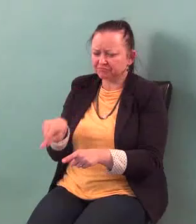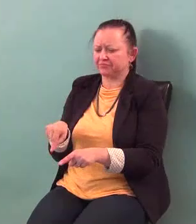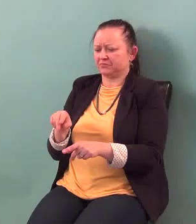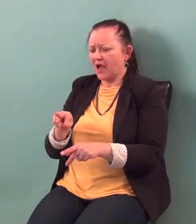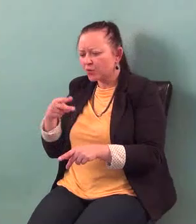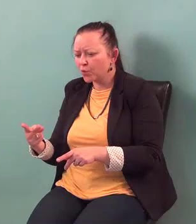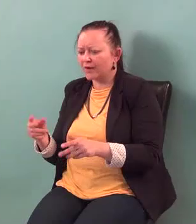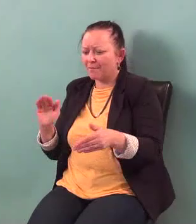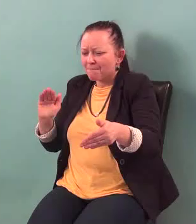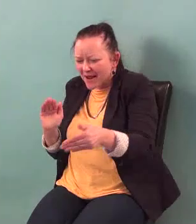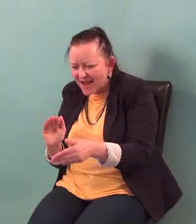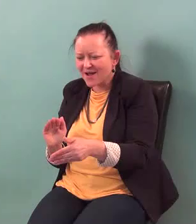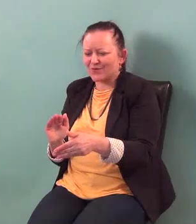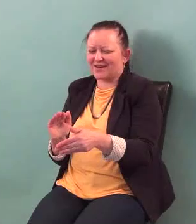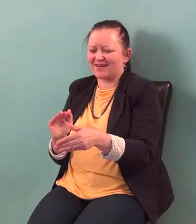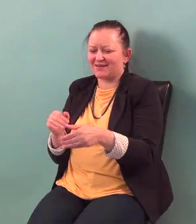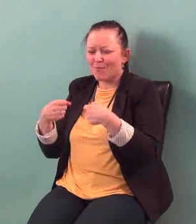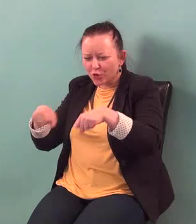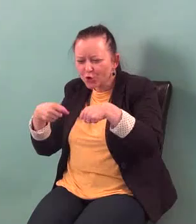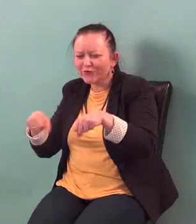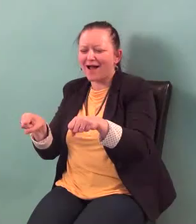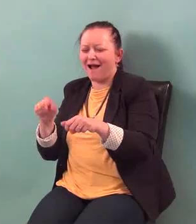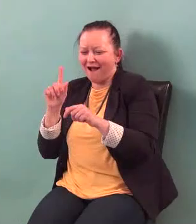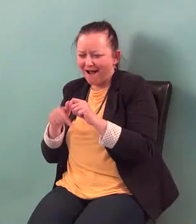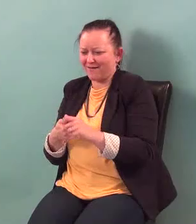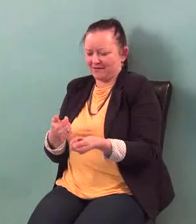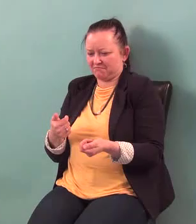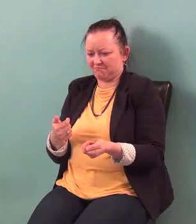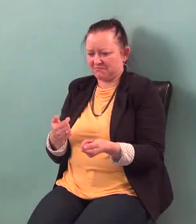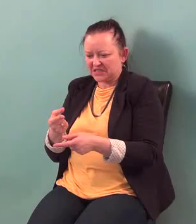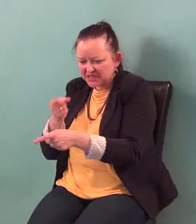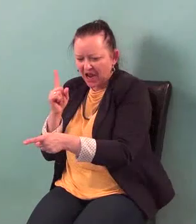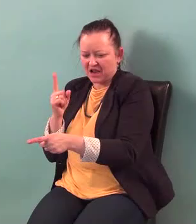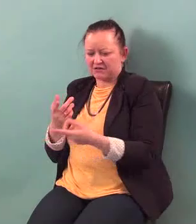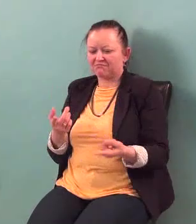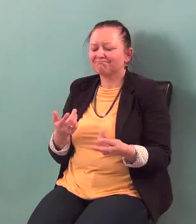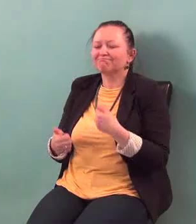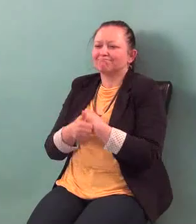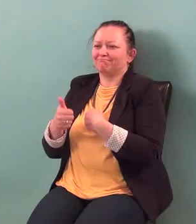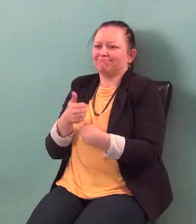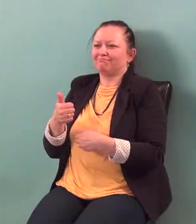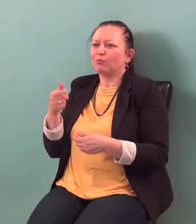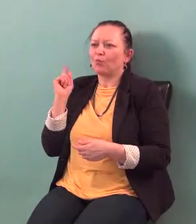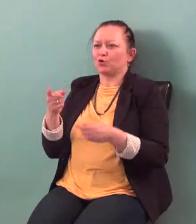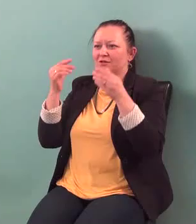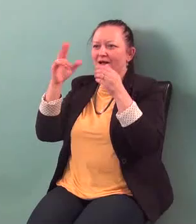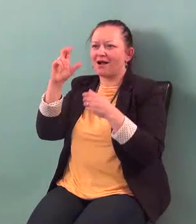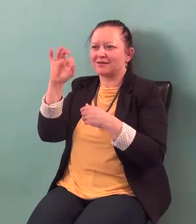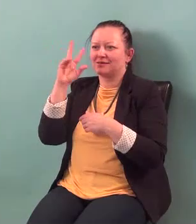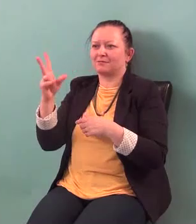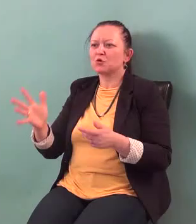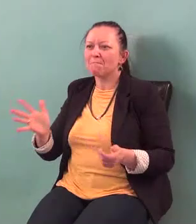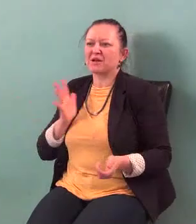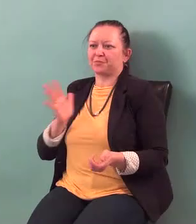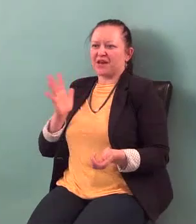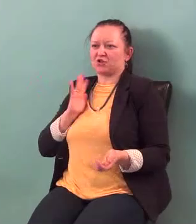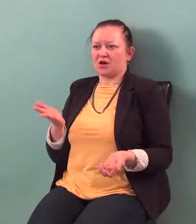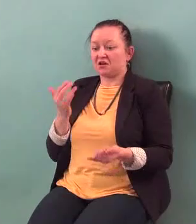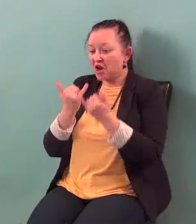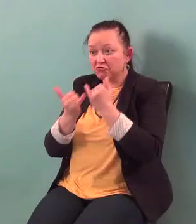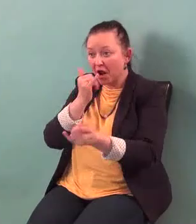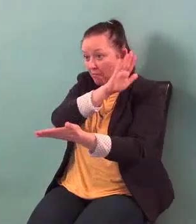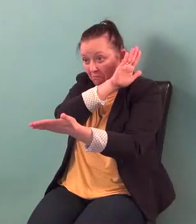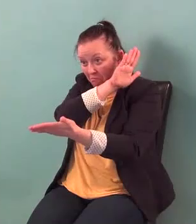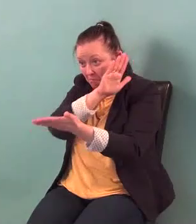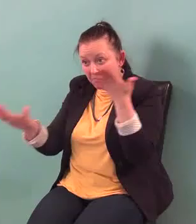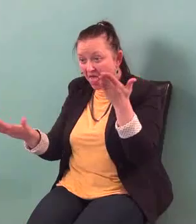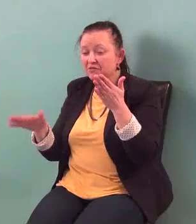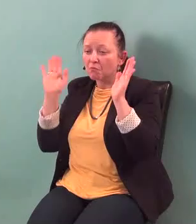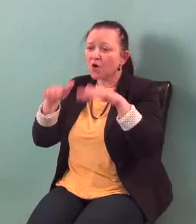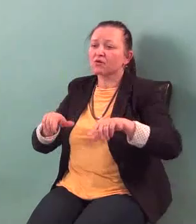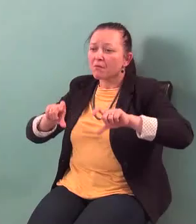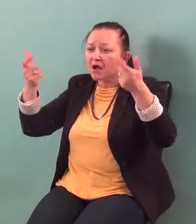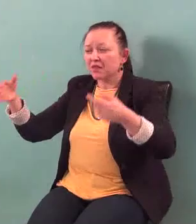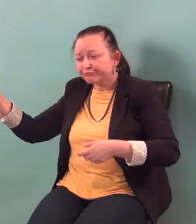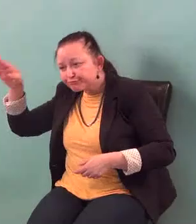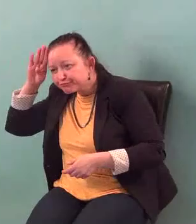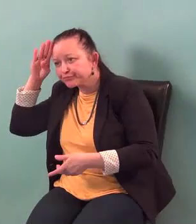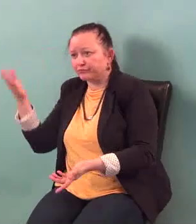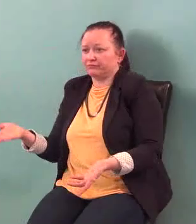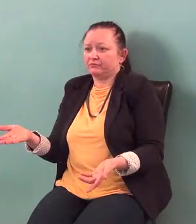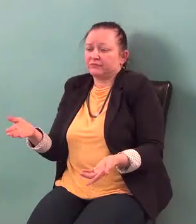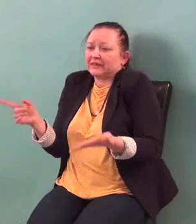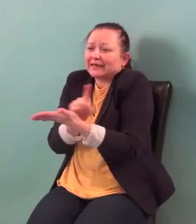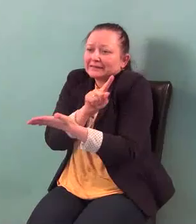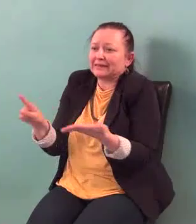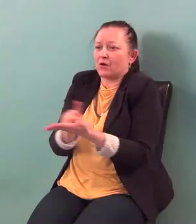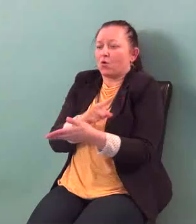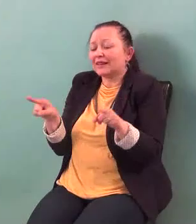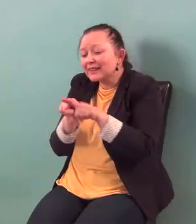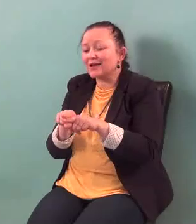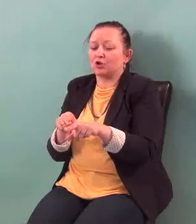Drugi to mały motor, ale również jest zakaz, może powód jest taki, że trzeba mieć kask dla bezpieczeństwa, bez tego istnieje ryzyko, że w wypadku można uderzyć się w głowę.